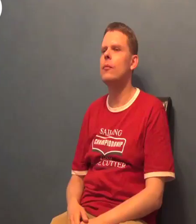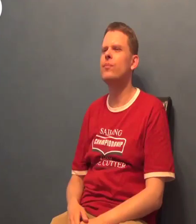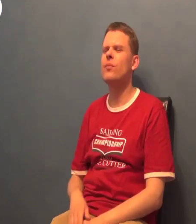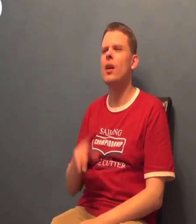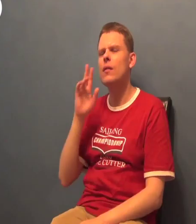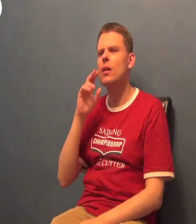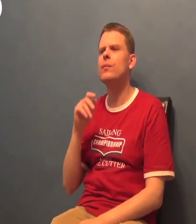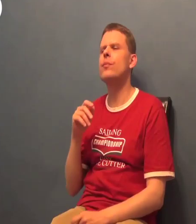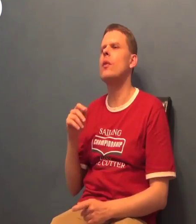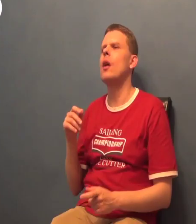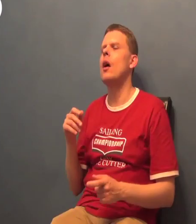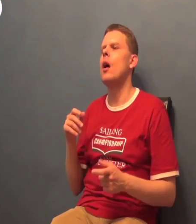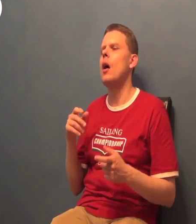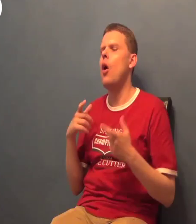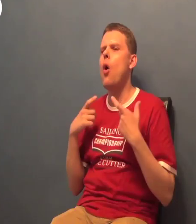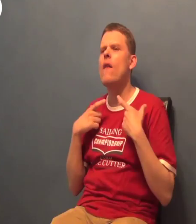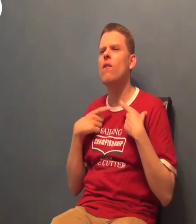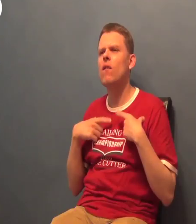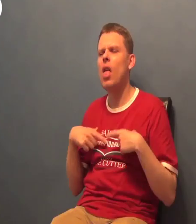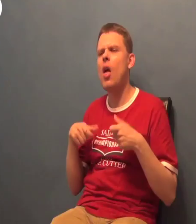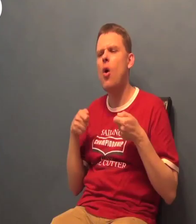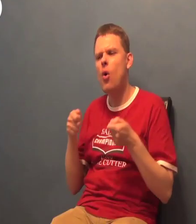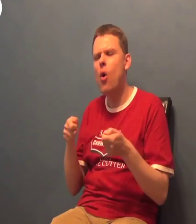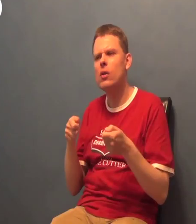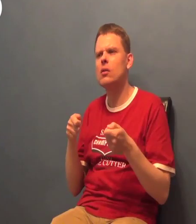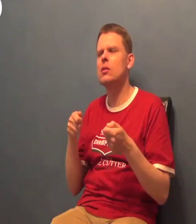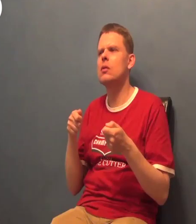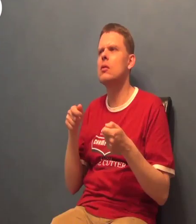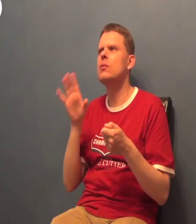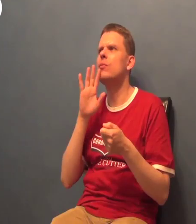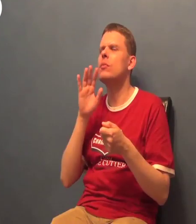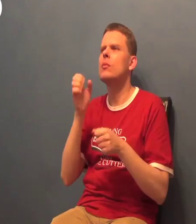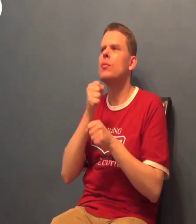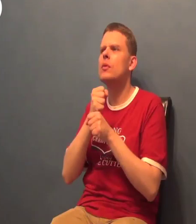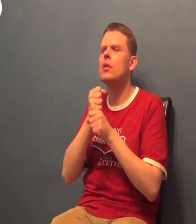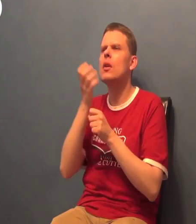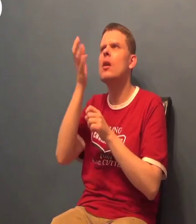Wiesz... wieś, rolnik... jakiś pracownik zbierający owoce z drzewa.